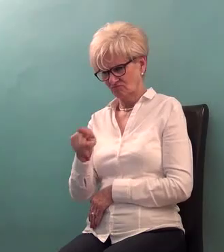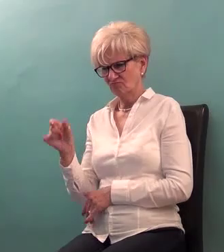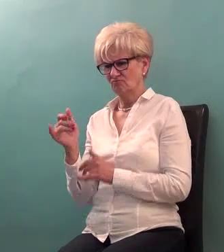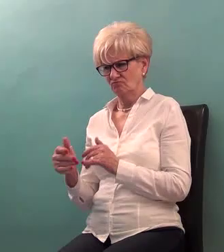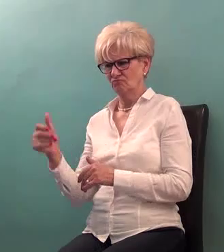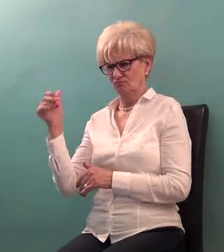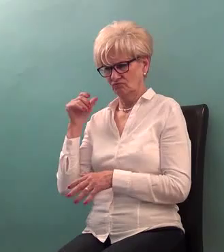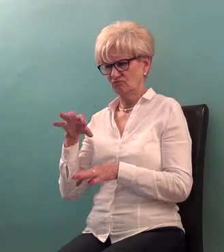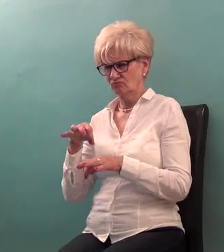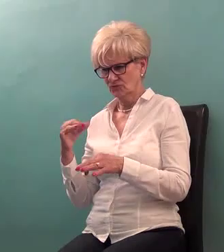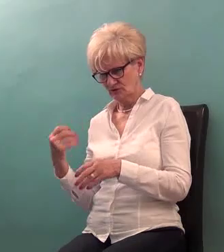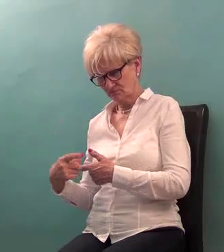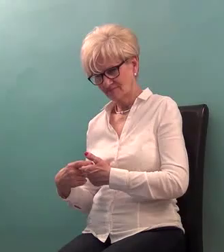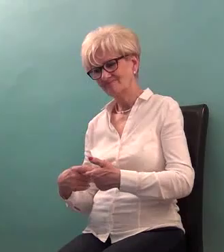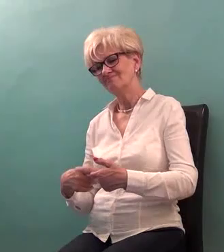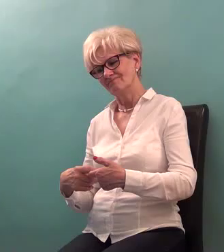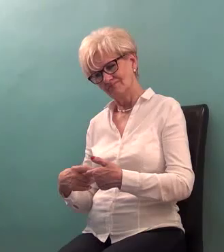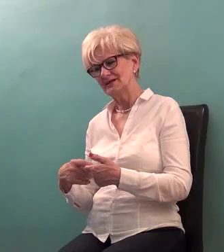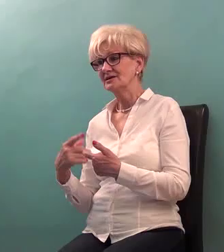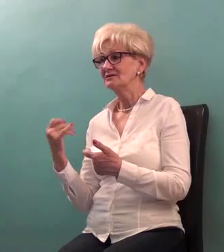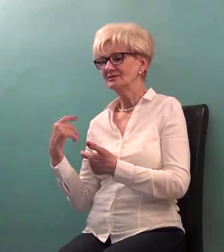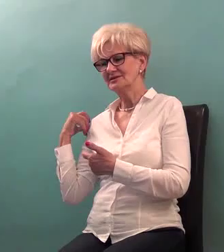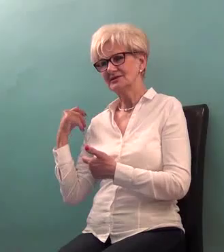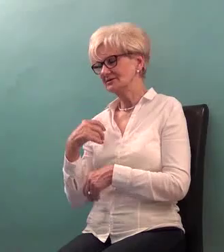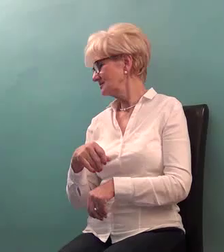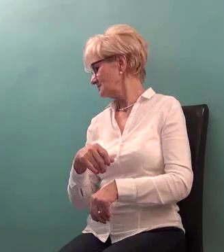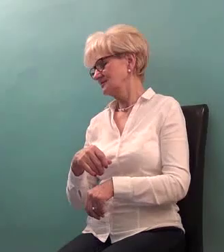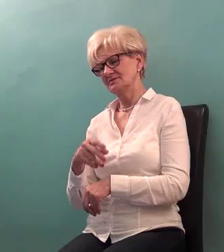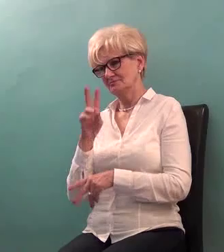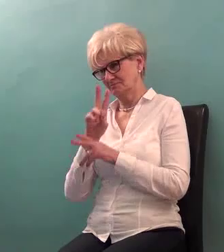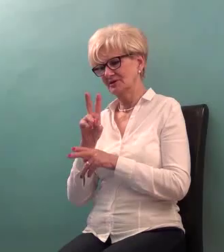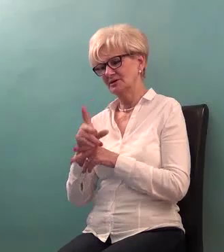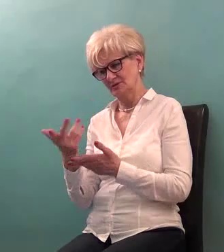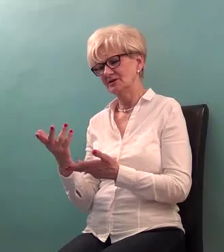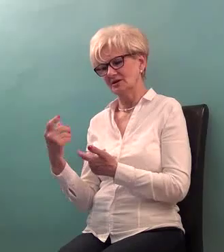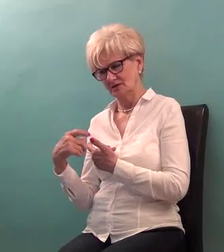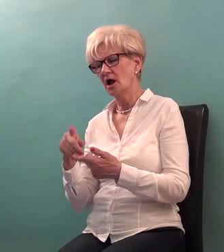Ten rower ciągnie wózek dziecięcy, więc rowerzysta musi odwracać głowę, żeby pilnować.